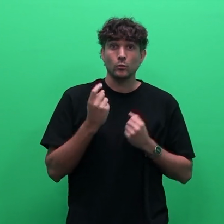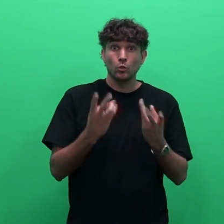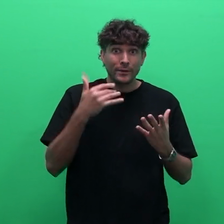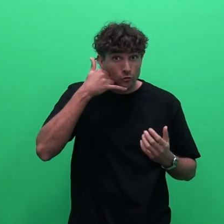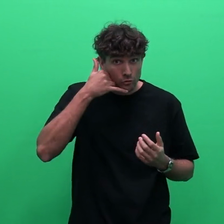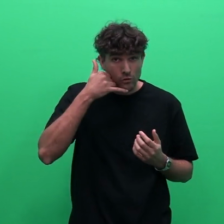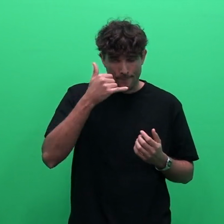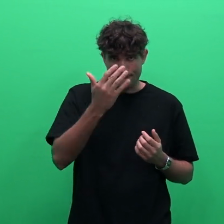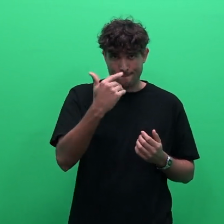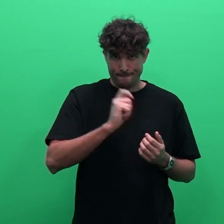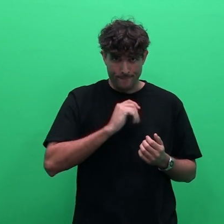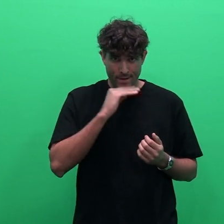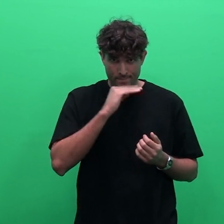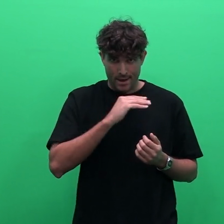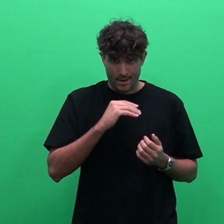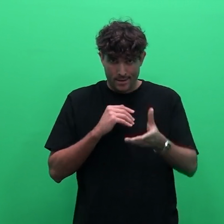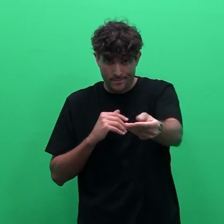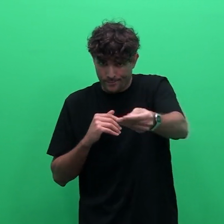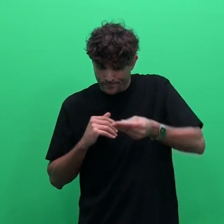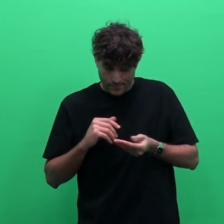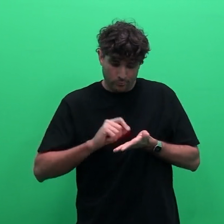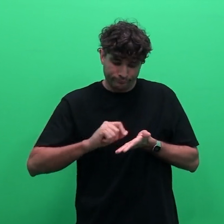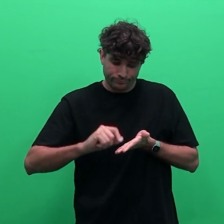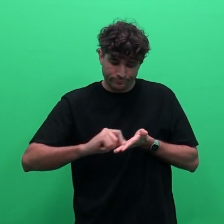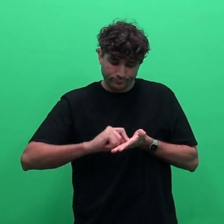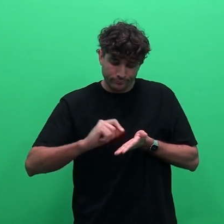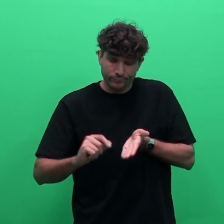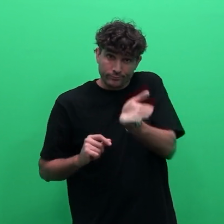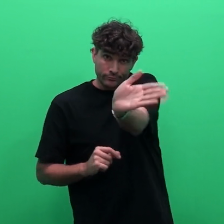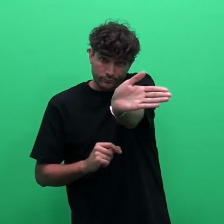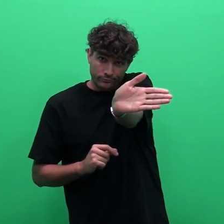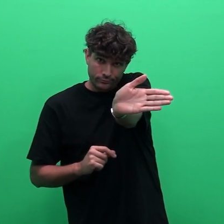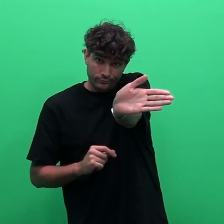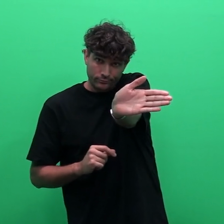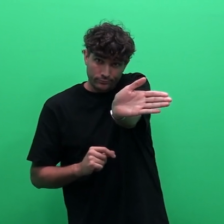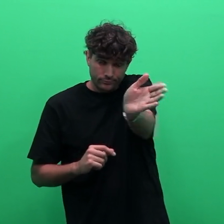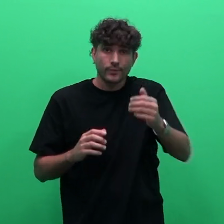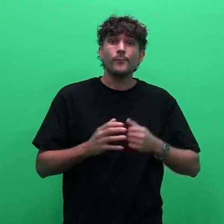El meu número de mòbil? Dona'm un paper. És aquest.